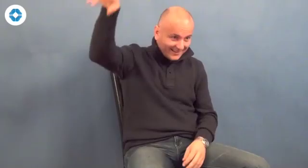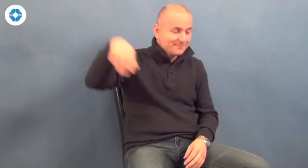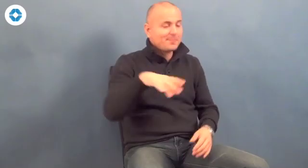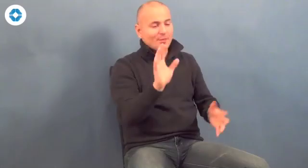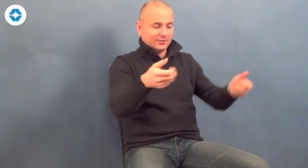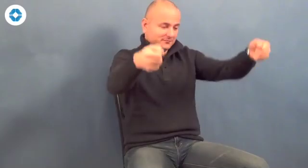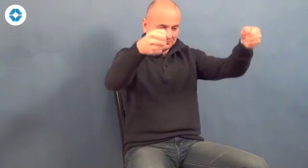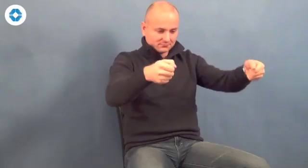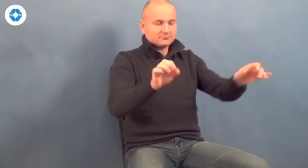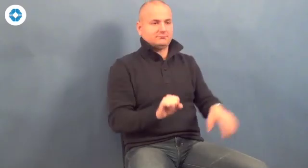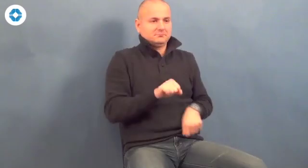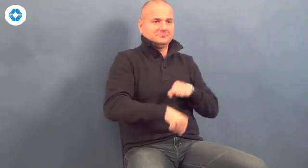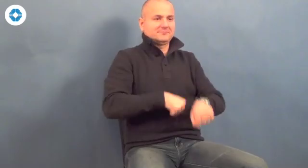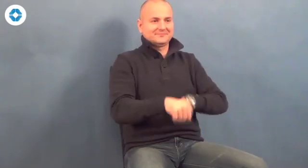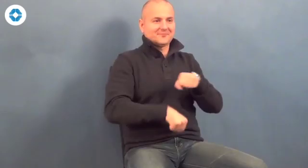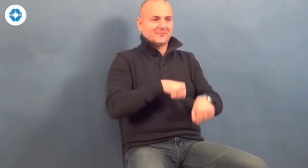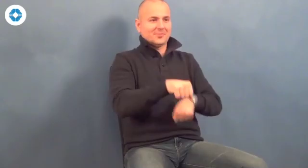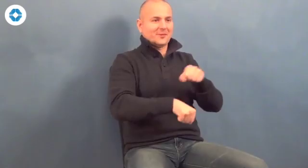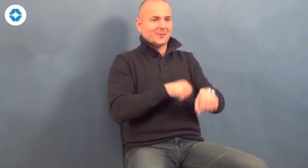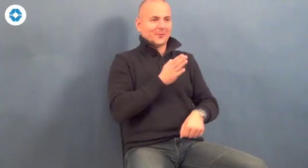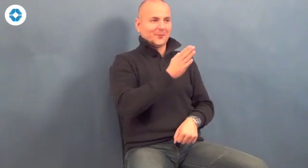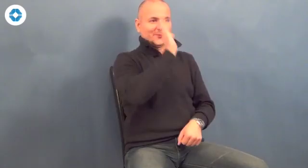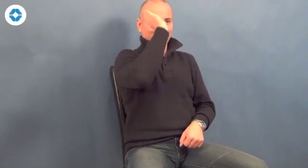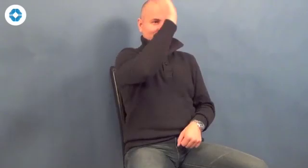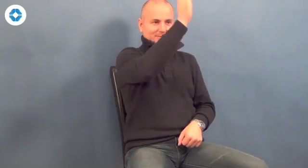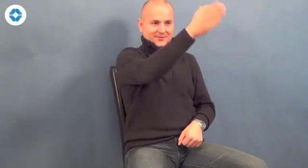Dobra, chłopiec postawił kosz i jedzie na rowerze prosto.